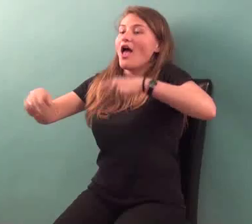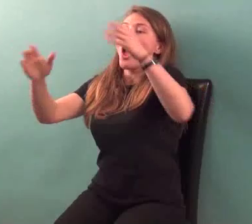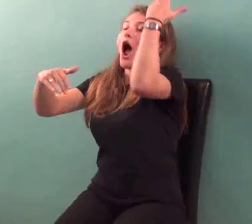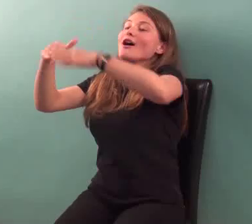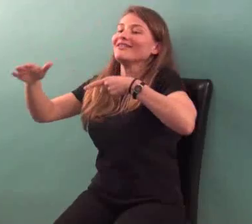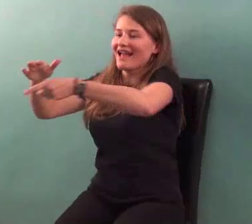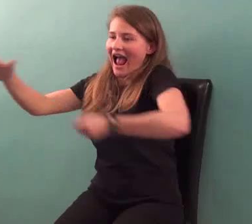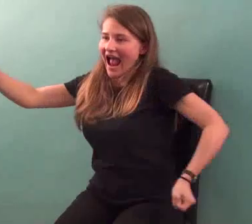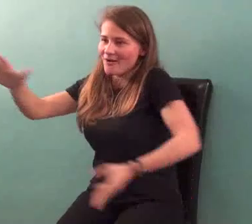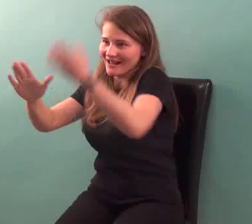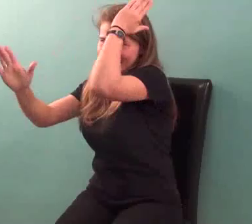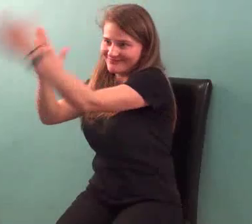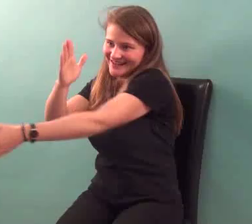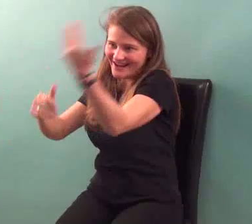Na końcu kot trafia prosto do kręgielni.